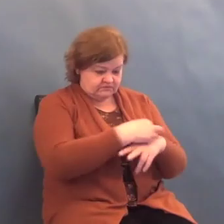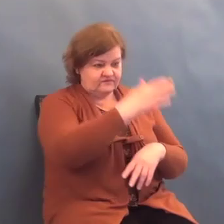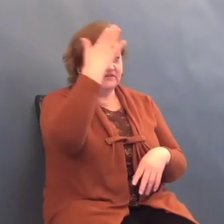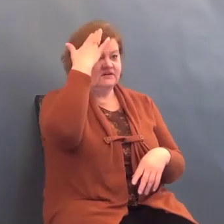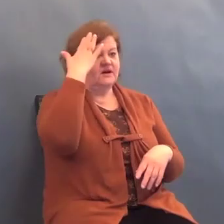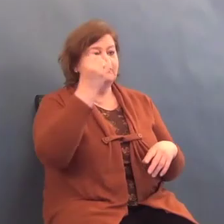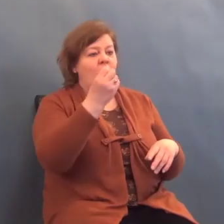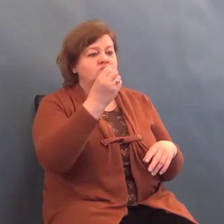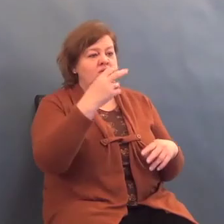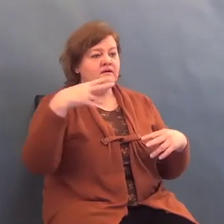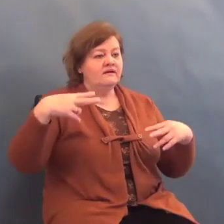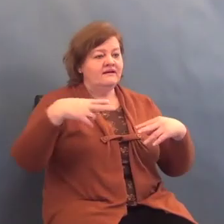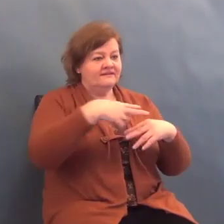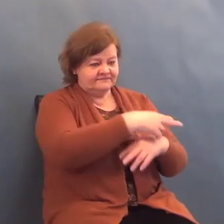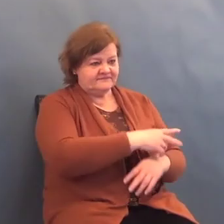Wiesz, pociąg nadjeżdża.